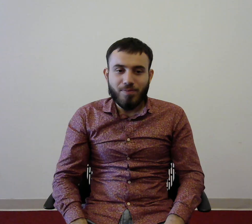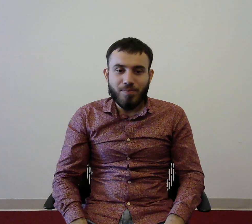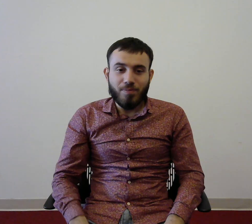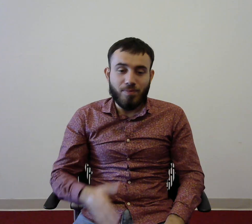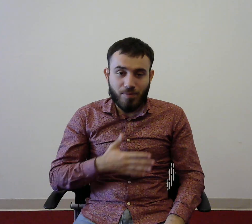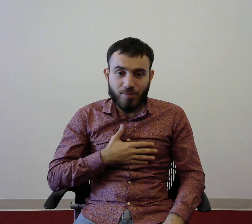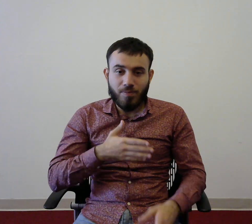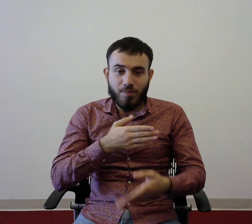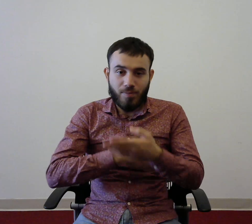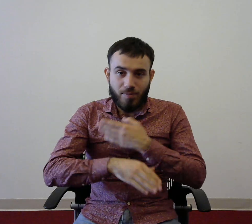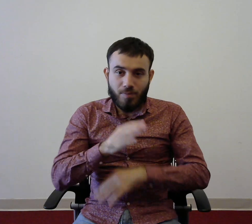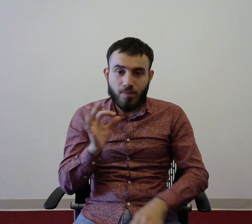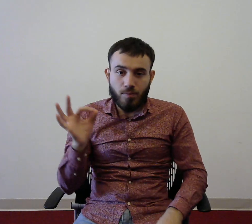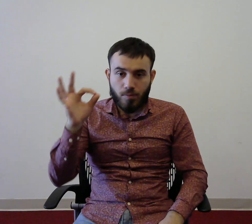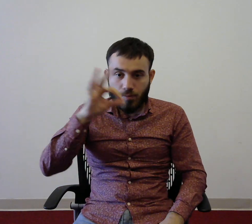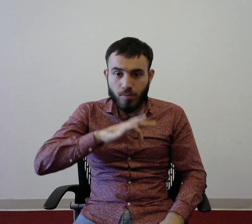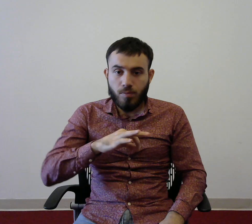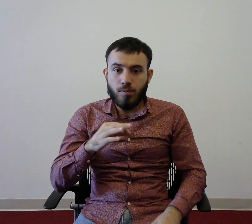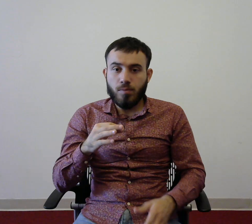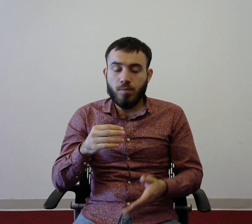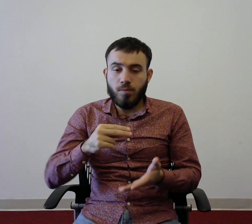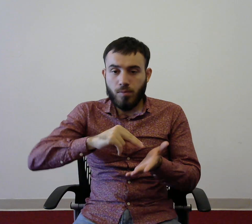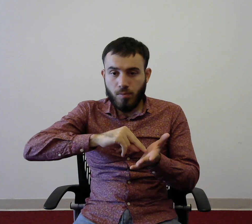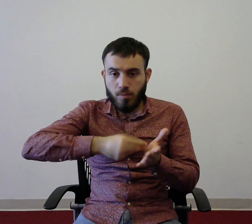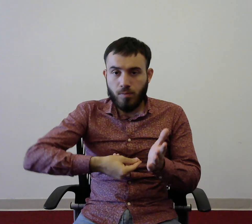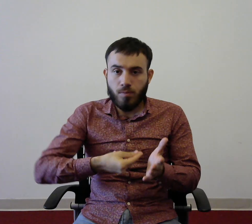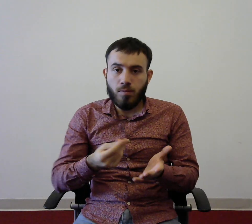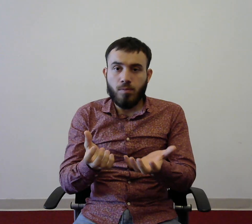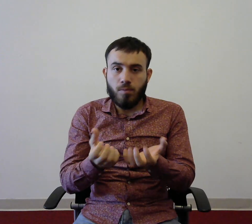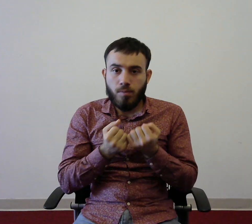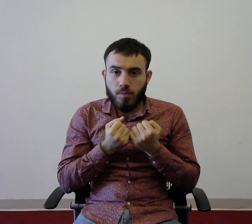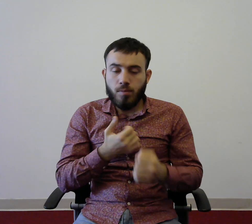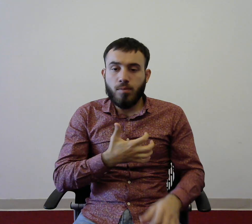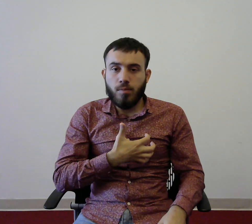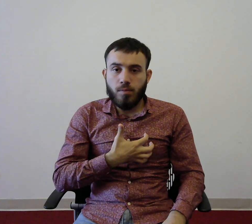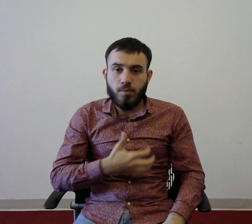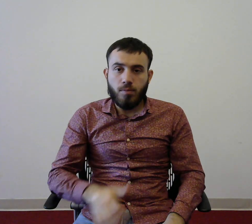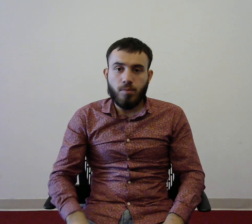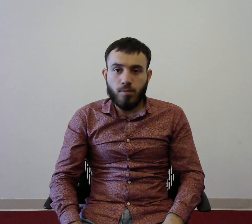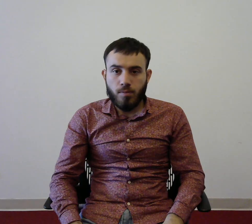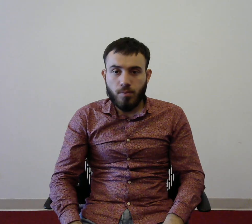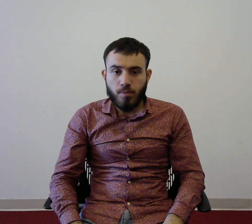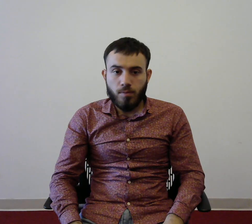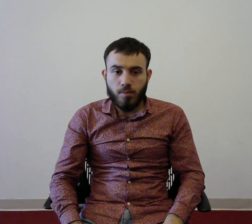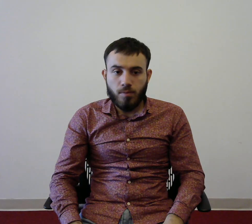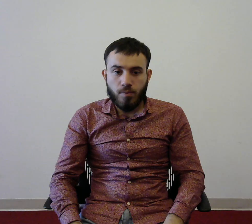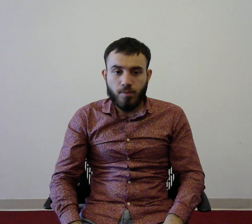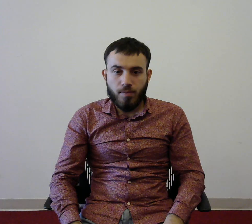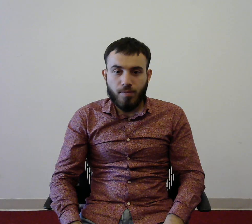Mən əlillik haqqında arayış almaq istəyirəm